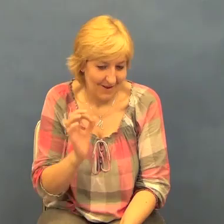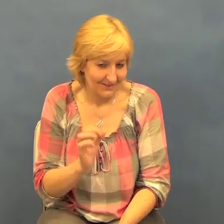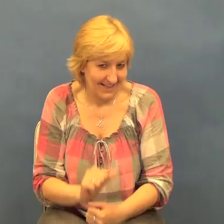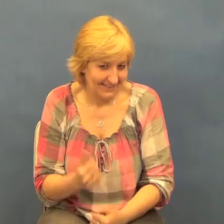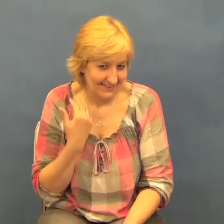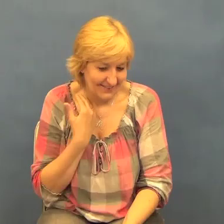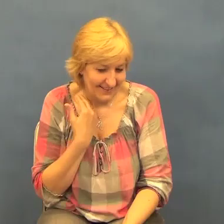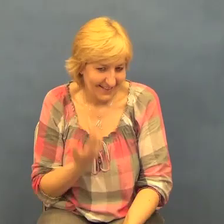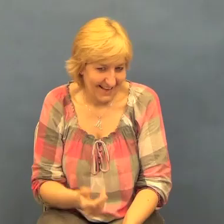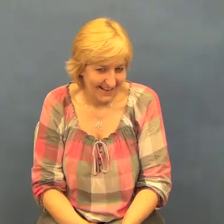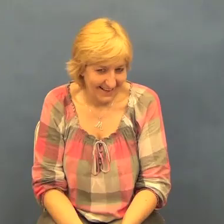Procent to jest alkohol.